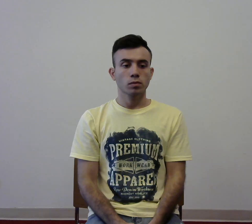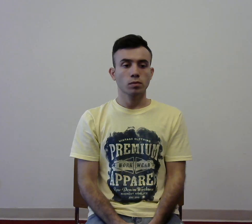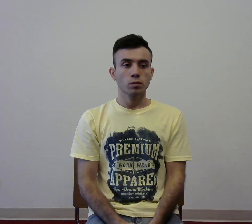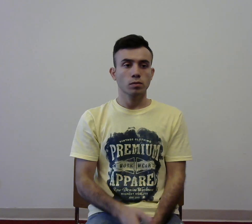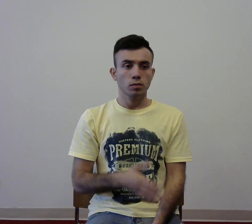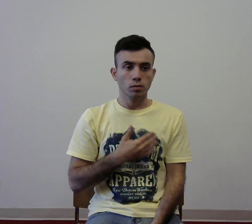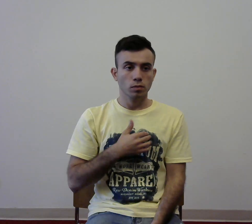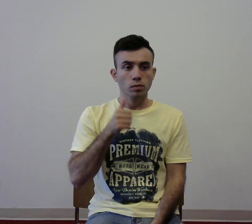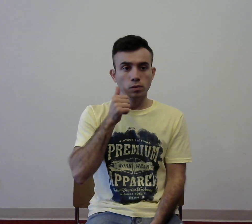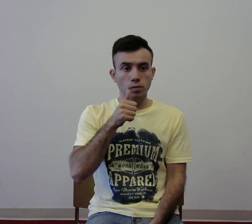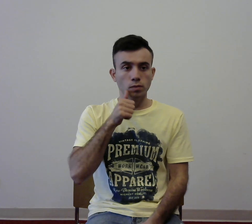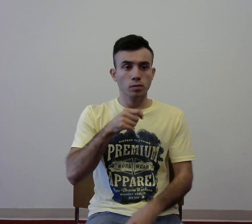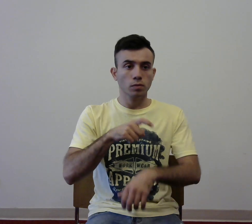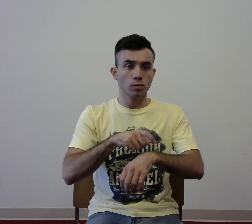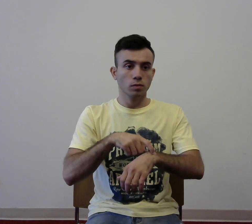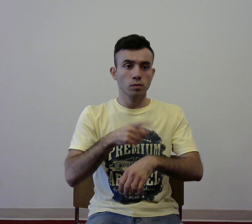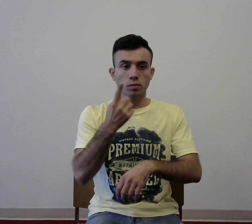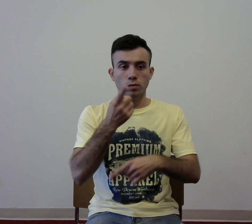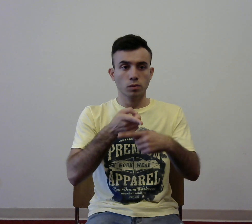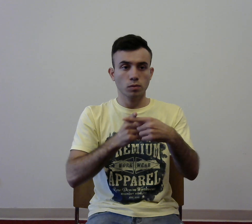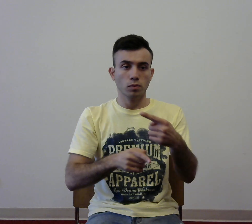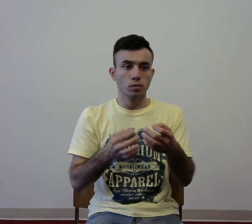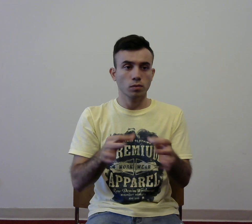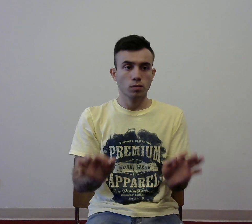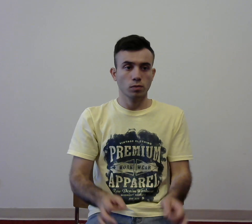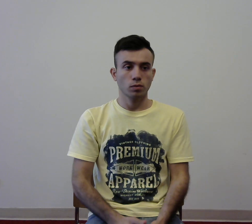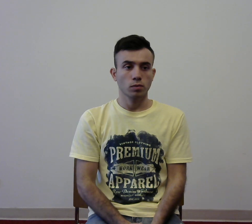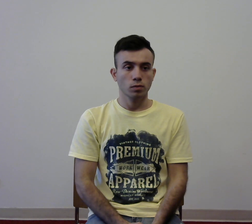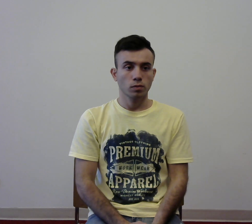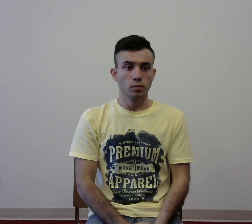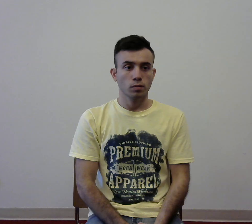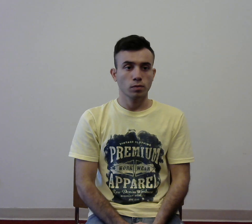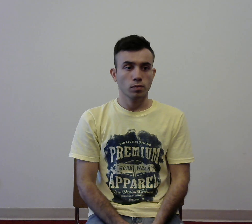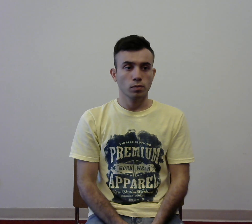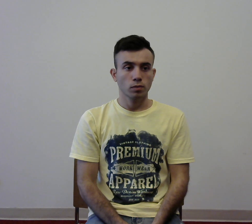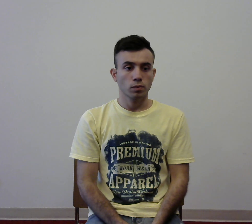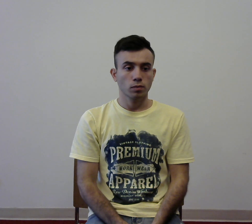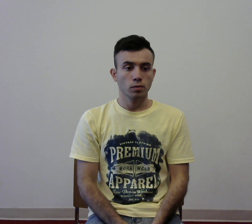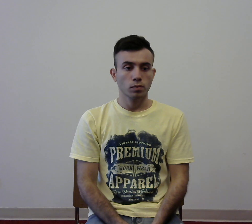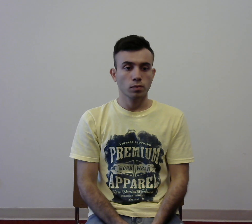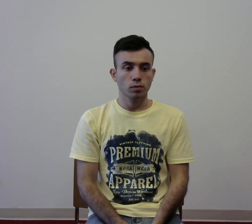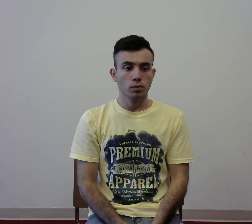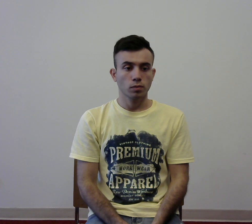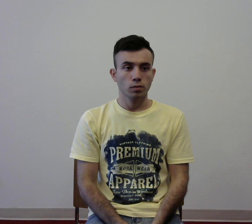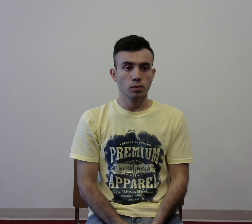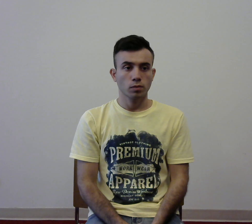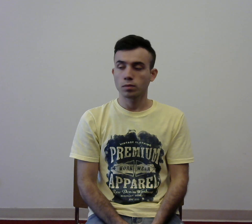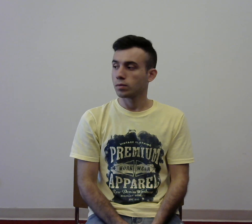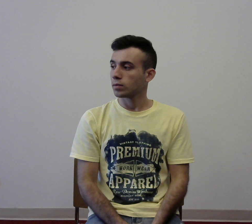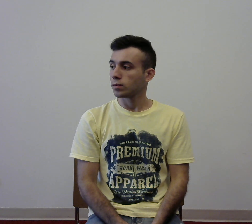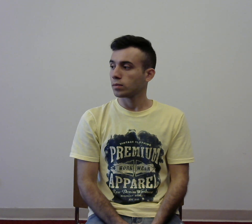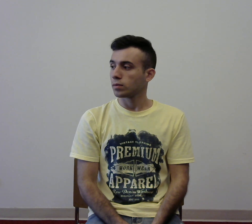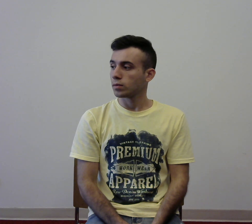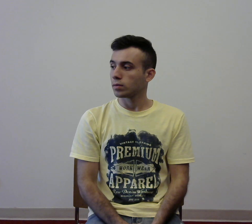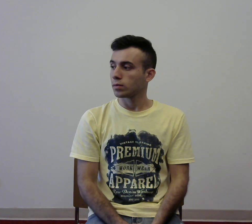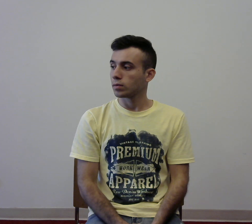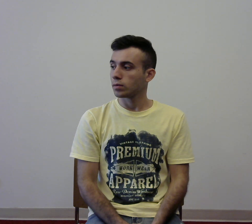Mən sabah saat birin yarısı boşam